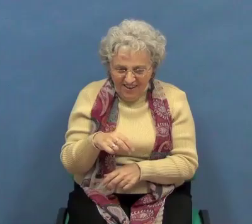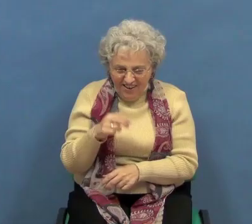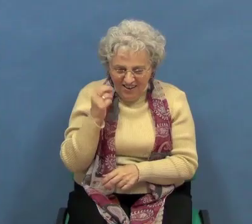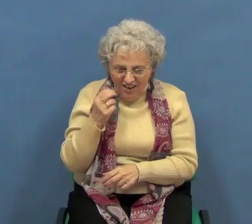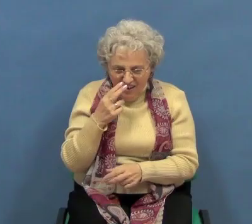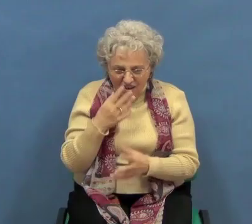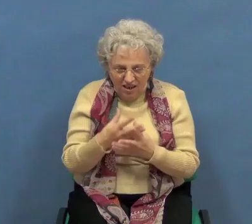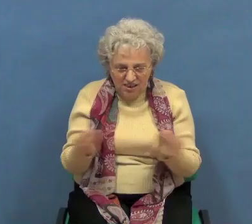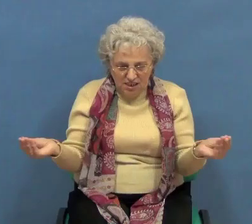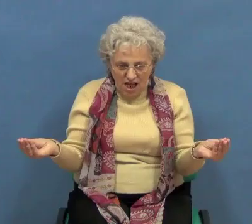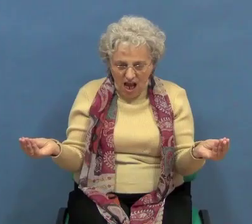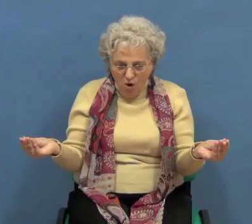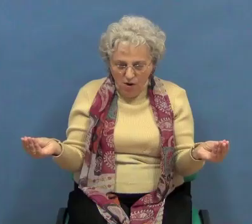Zobaczył, że ptak zniknął.